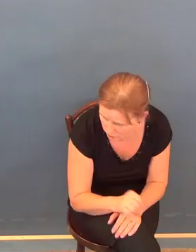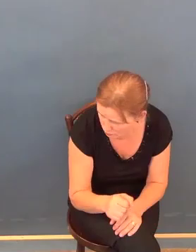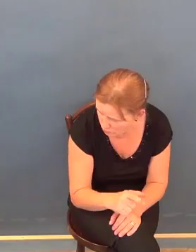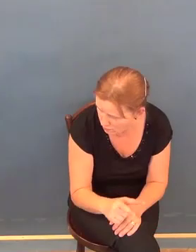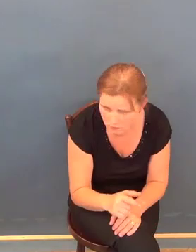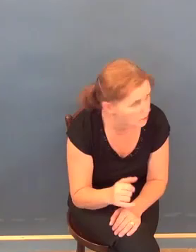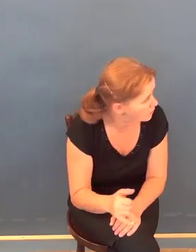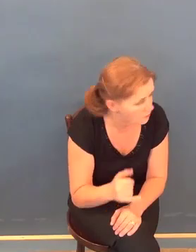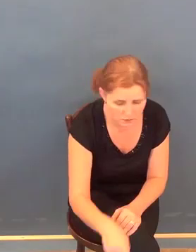Motor czy rower?